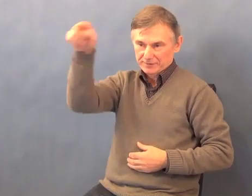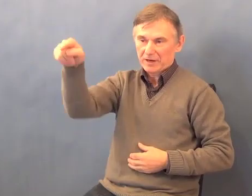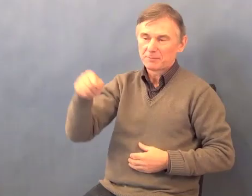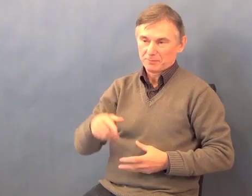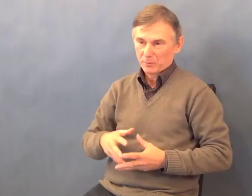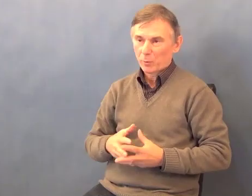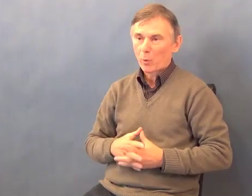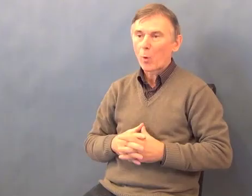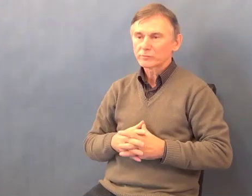Można, tam.